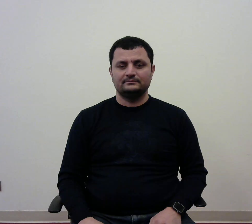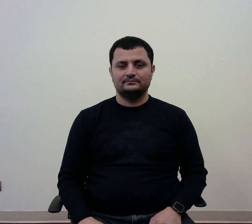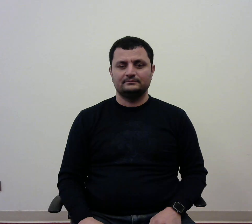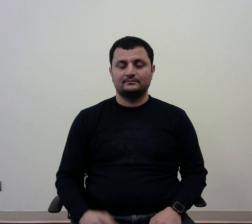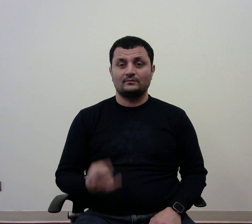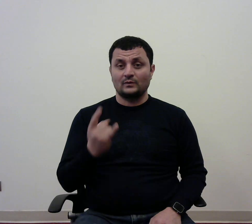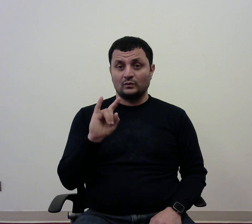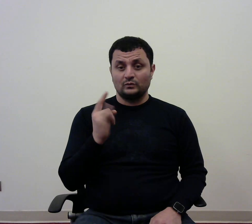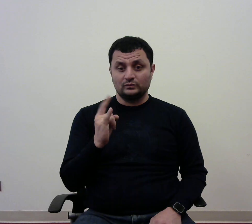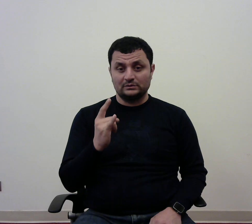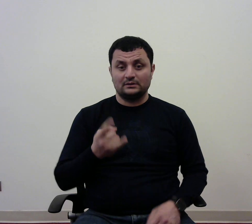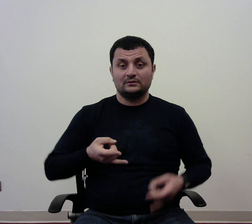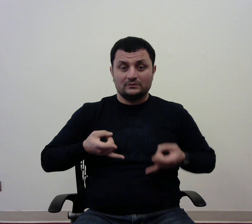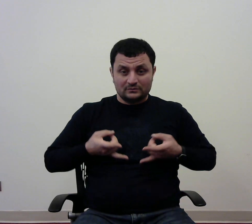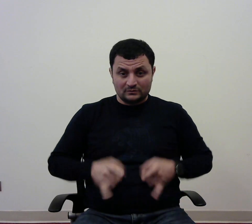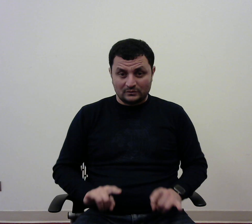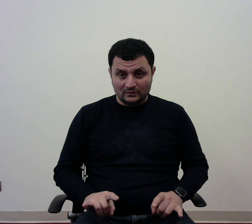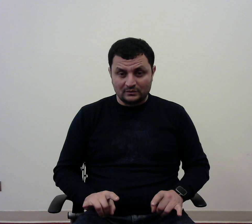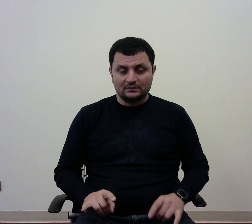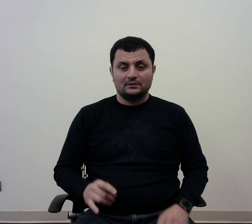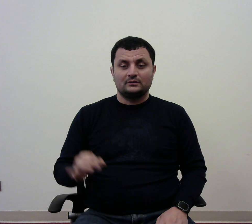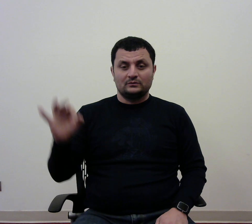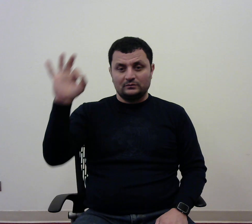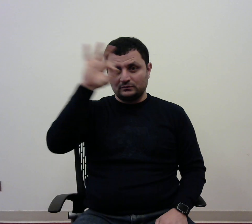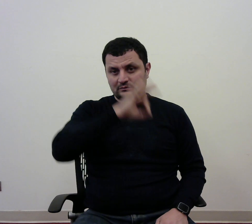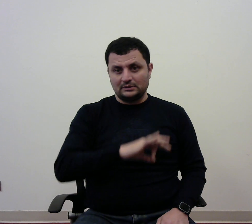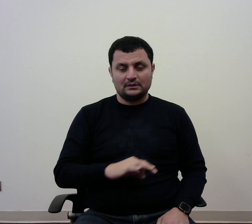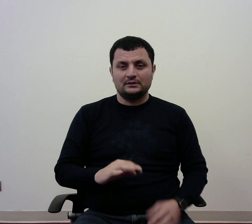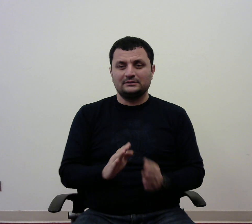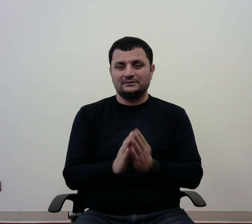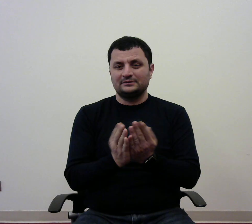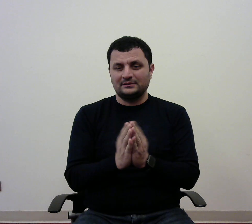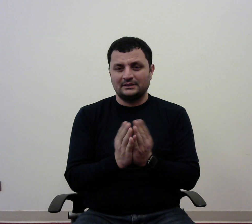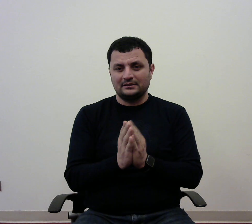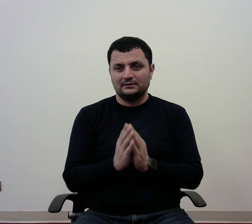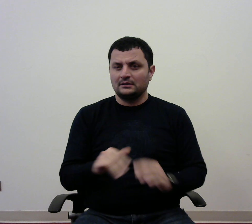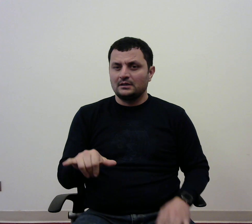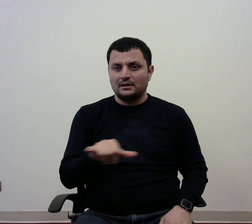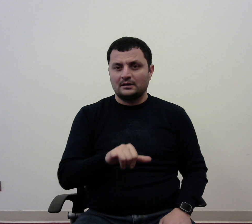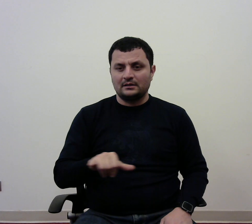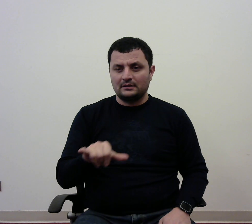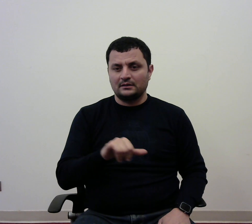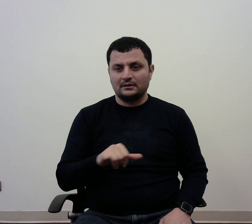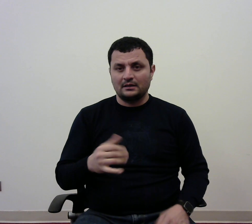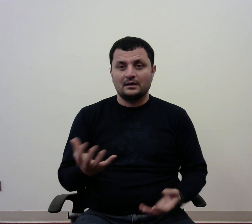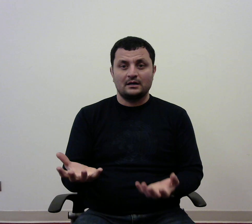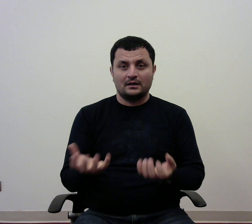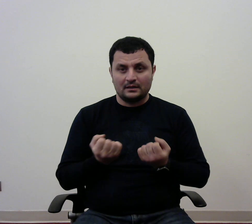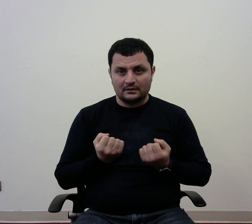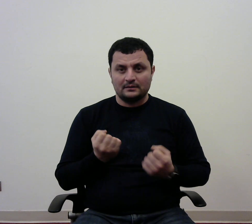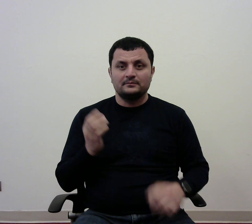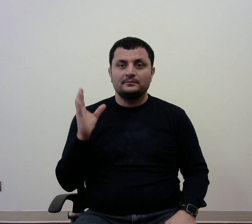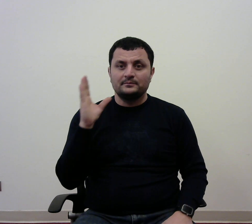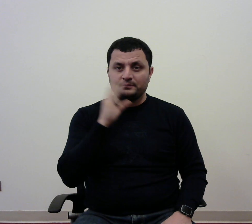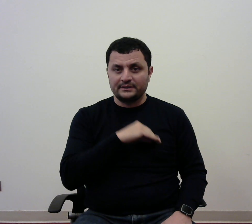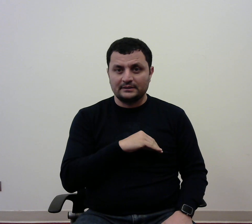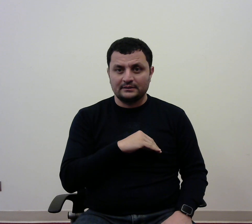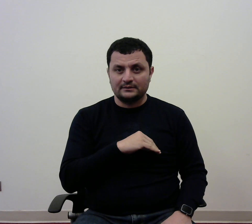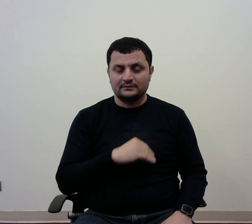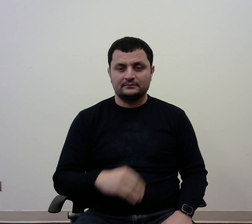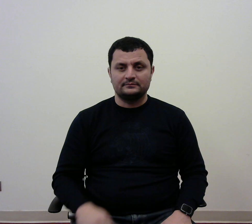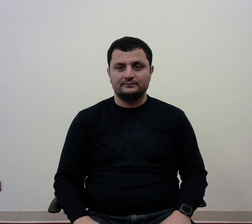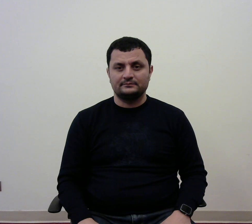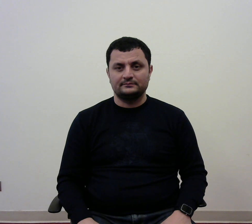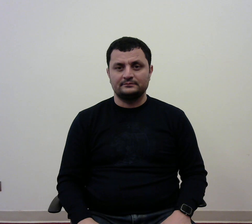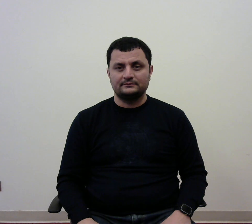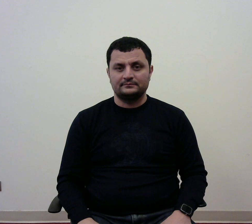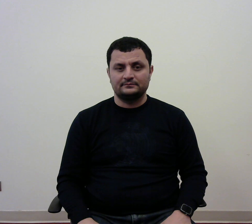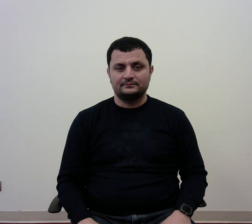Uşağın doğum haqqında şəhadətnaməsini hardan ala bilərəm?